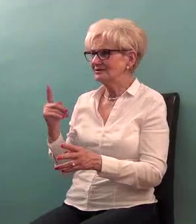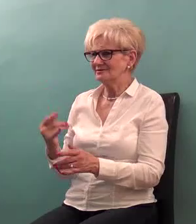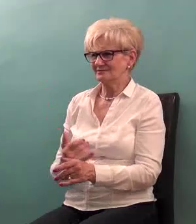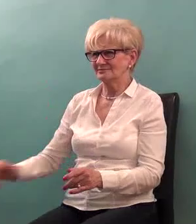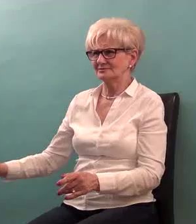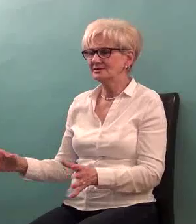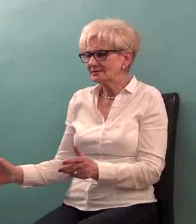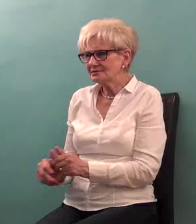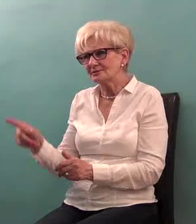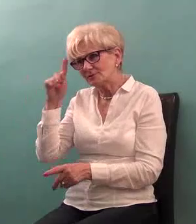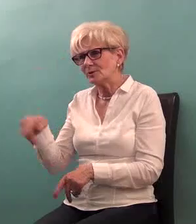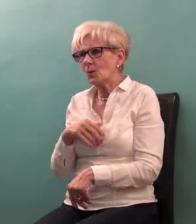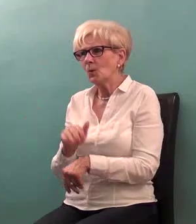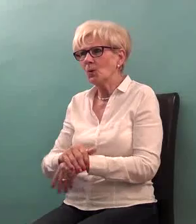Nie chce, żeby policjant domyślił się, że są z chłopcem w zmowie.